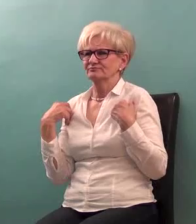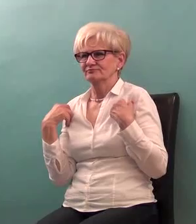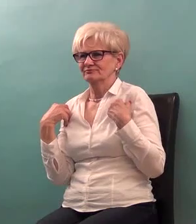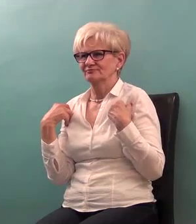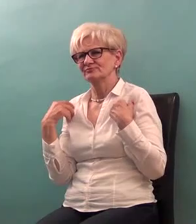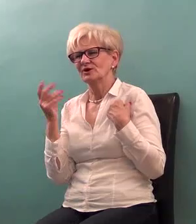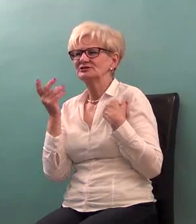Idzie specjalnie...